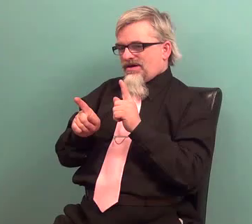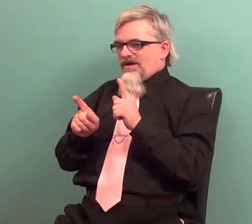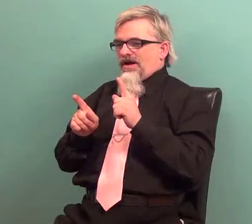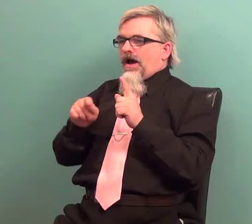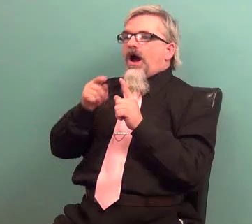Charlie Chaplin...